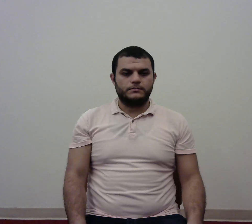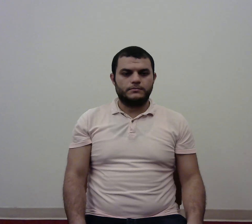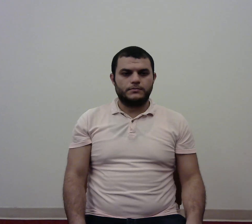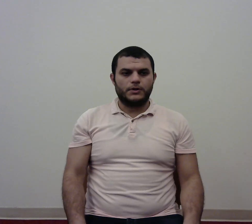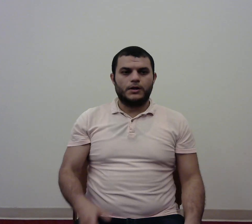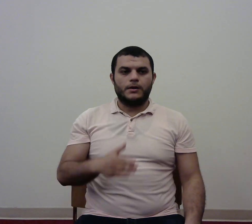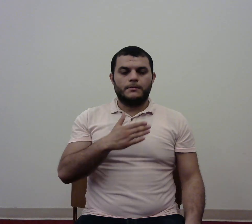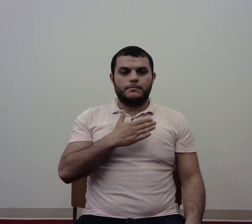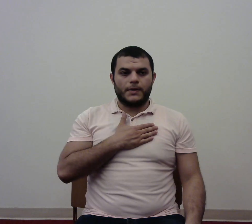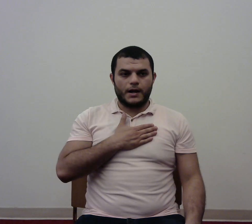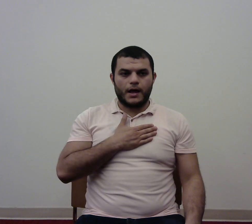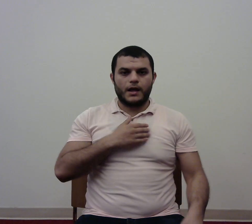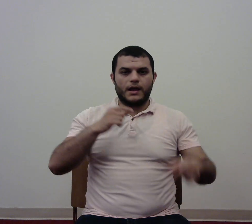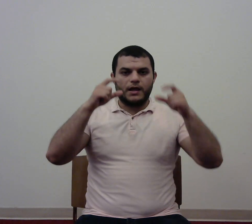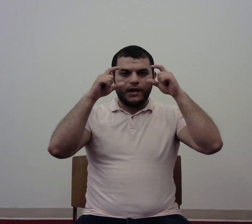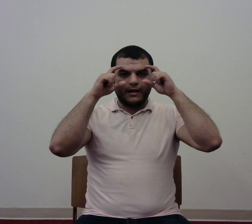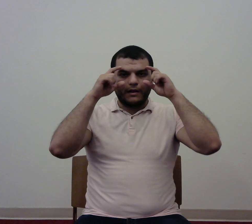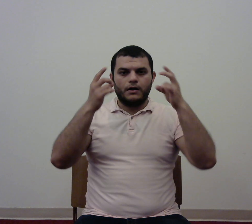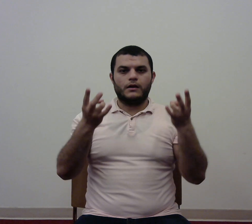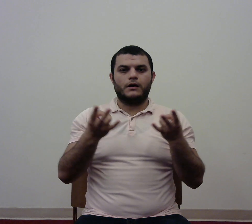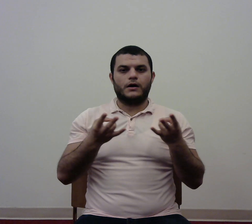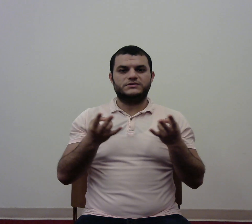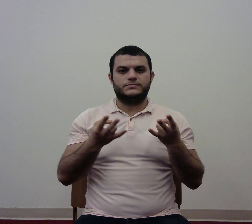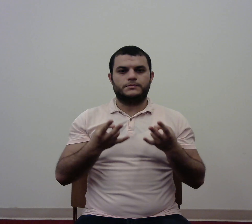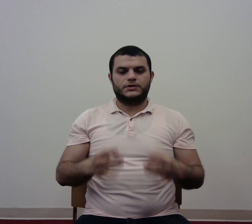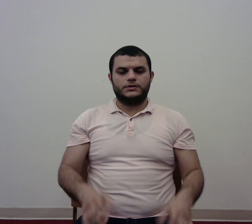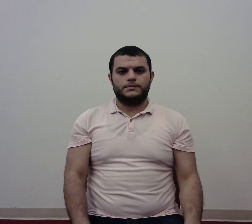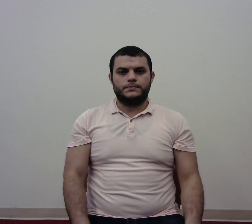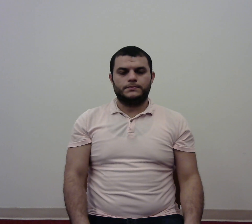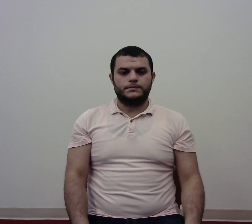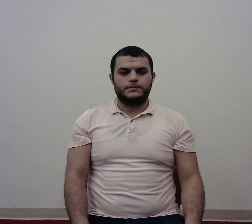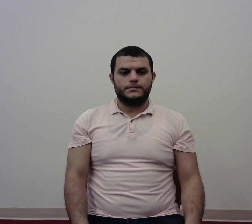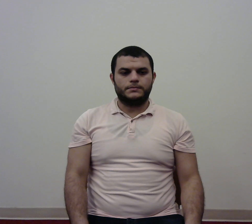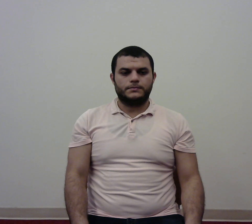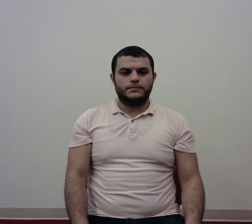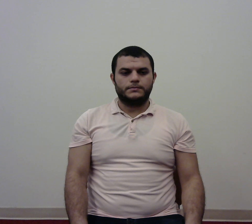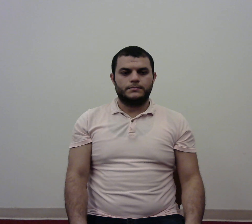Mənə eynək lazımdır